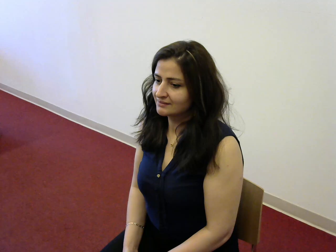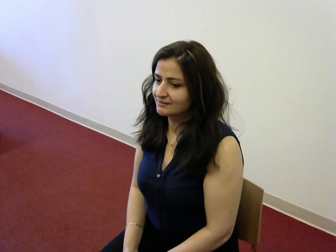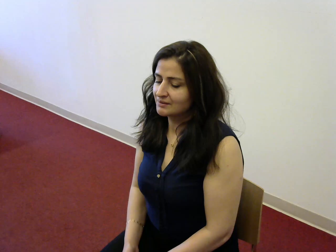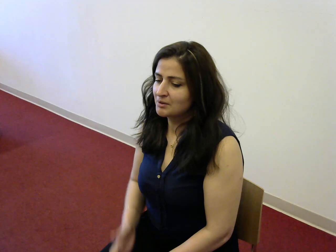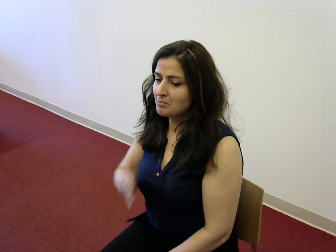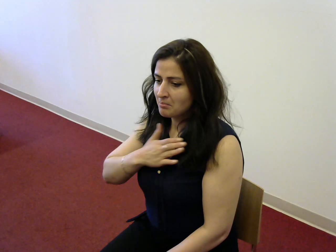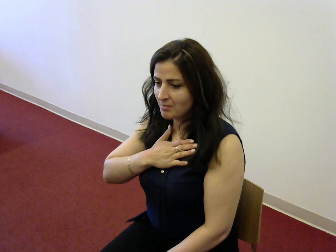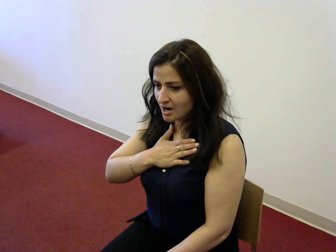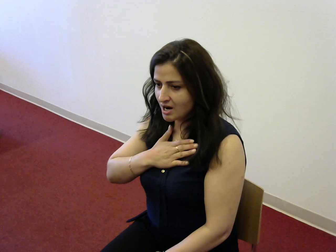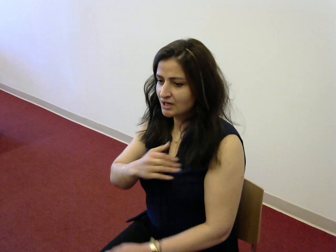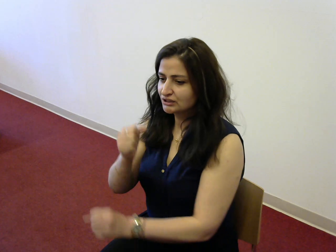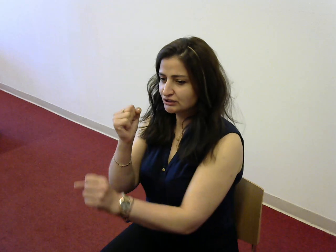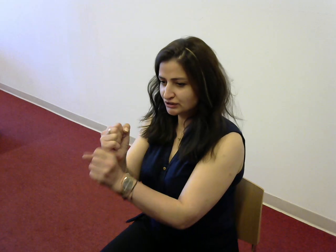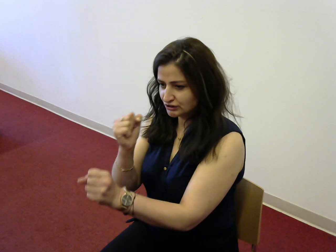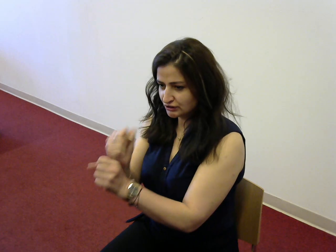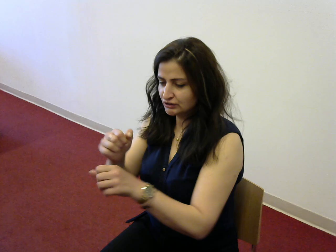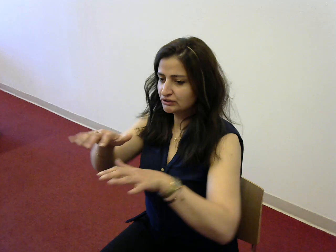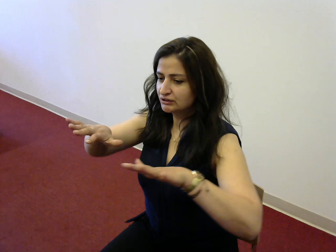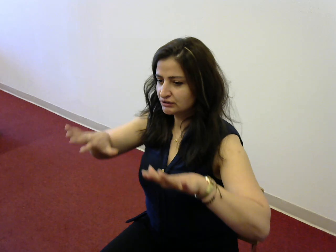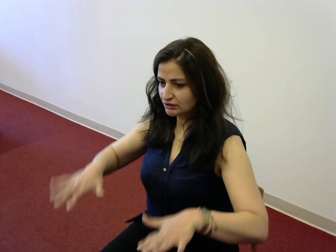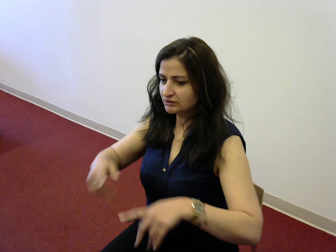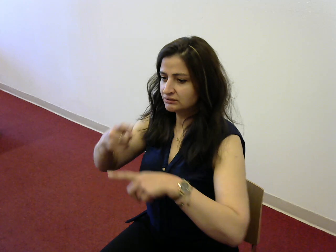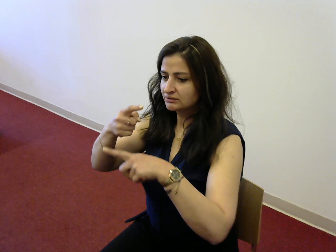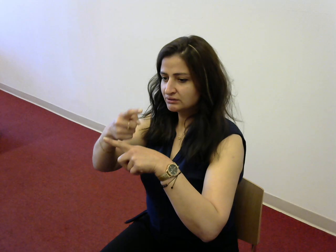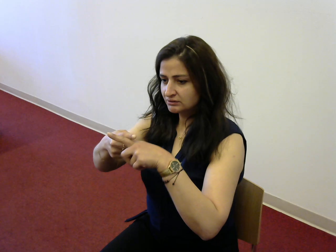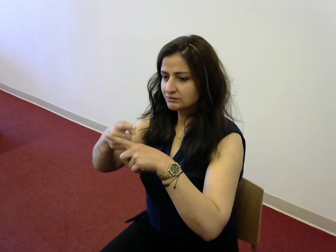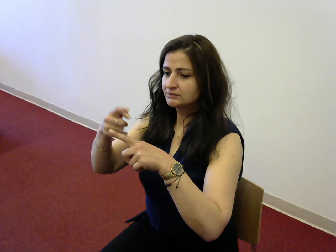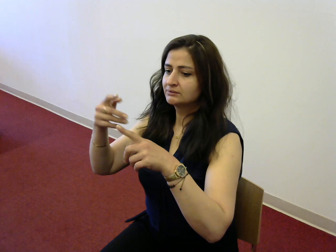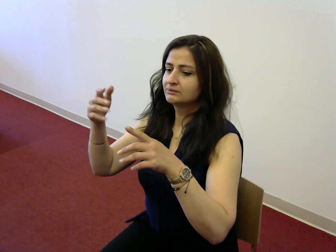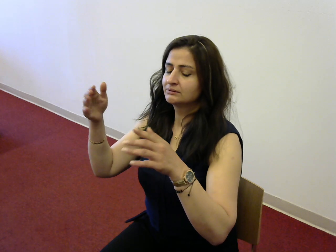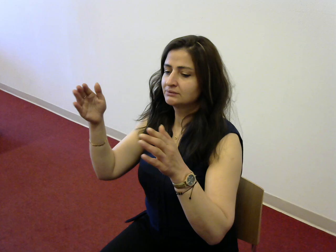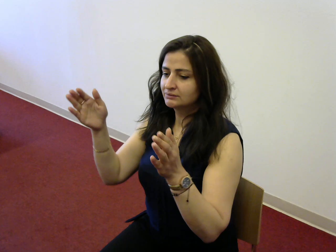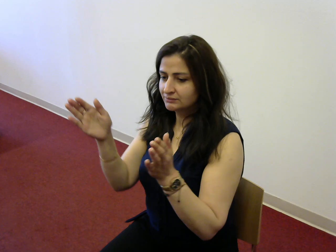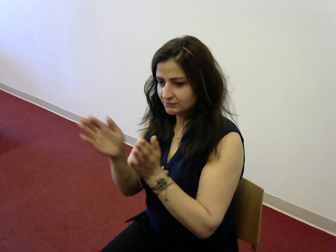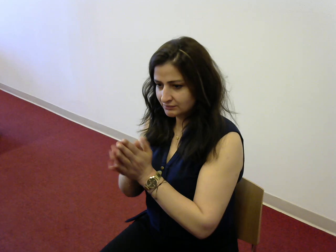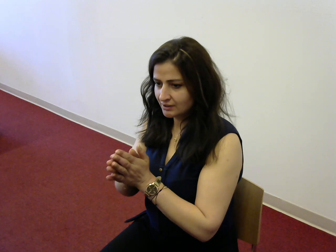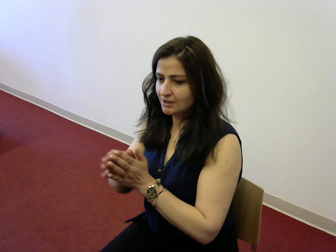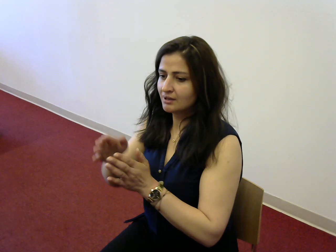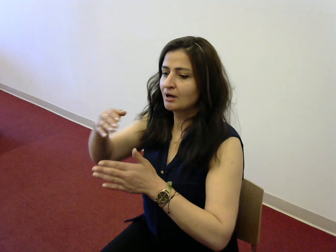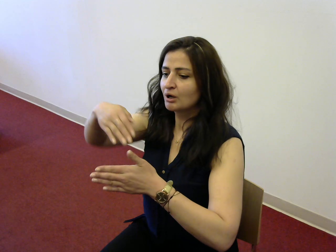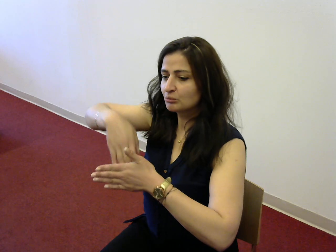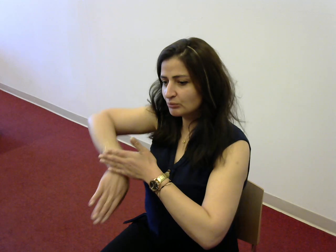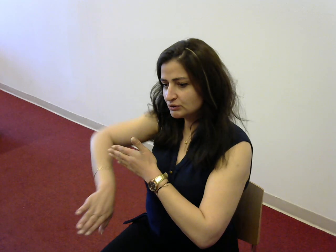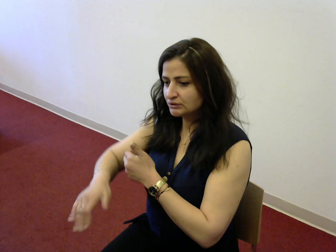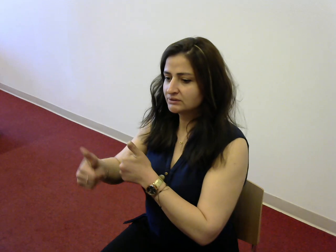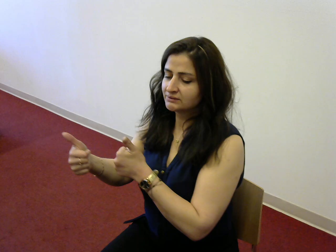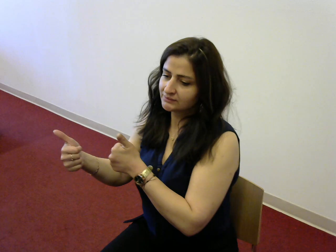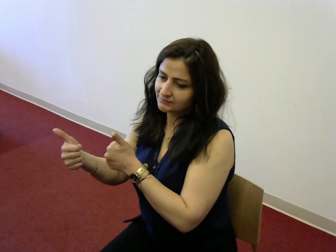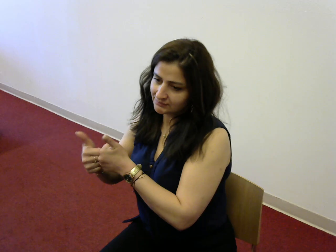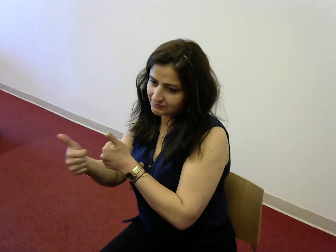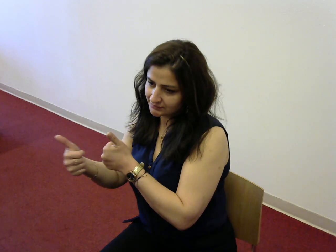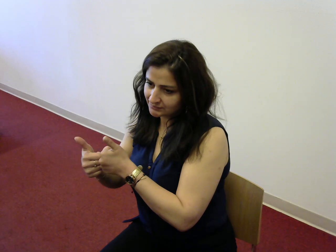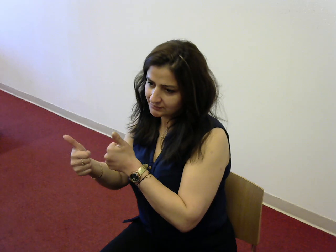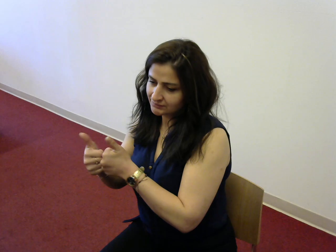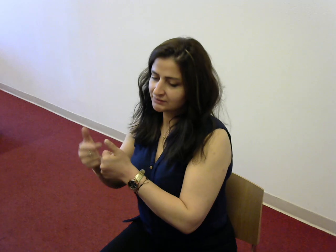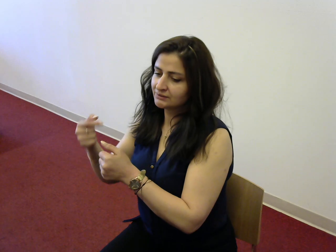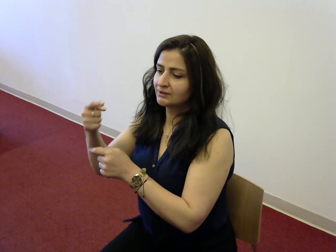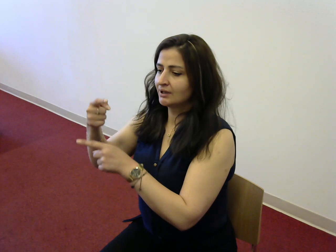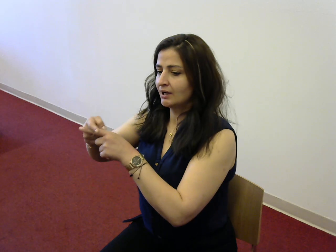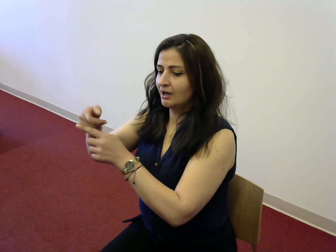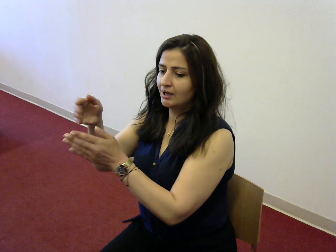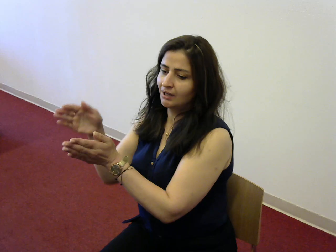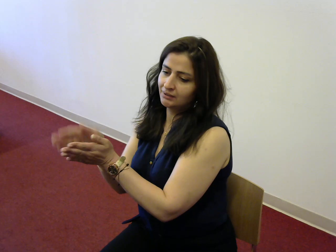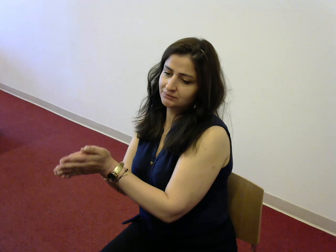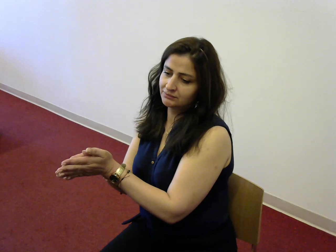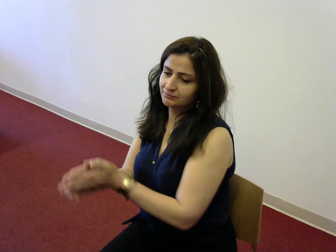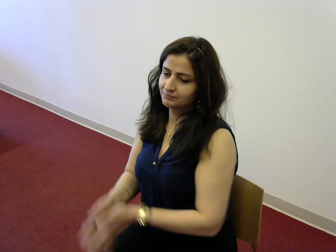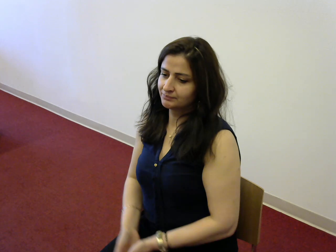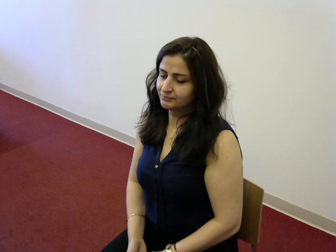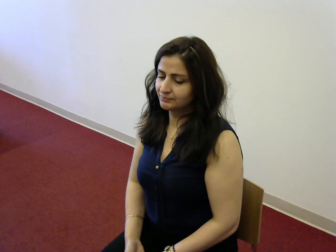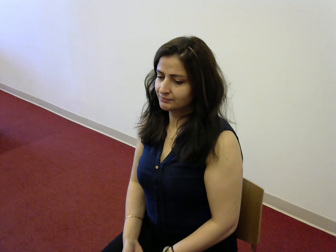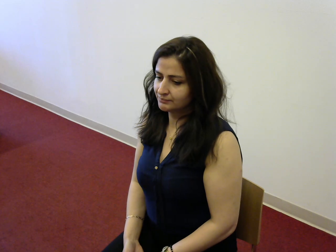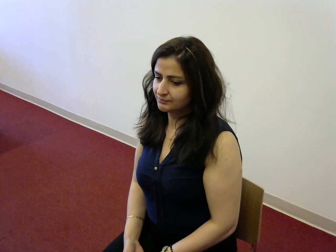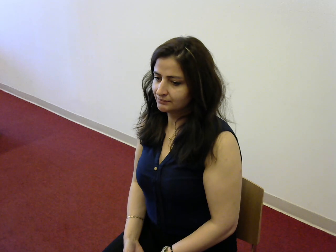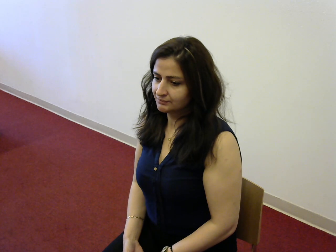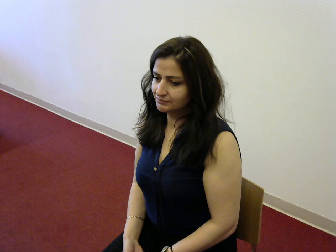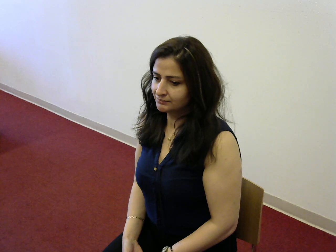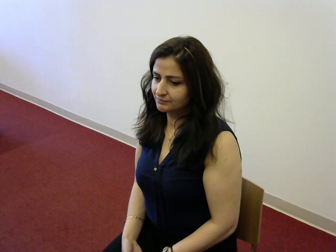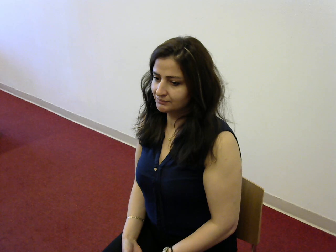Mənim iş yerim İnşaatçılar metrosunun yanındadadır